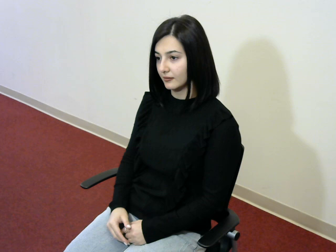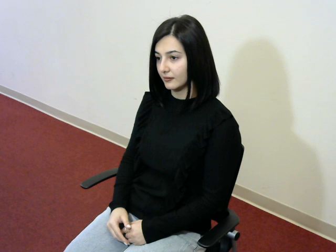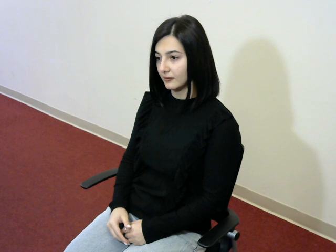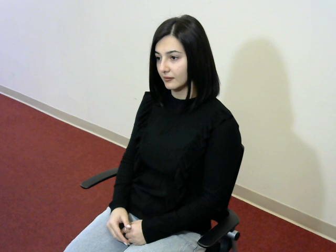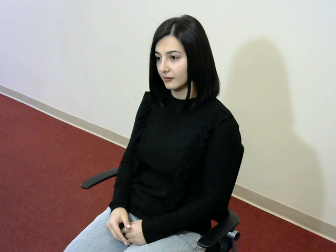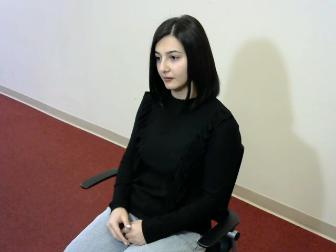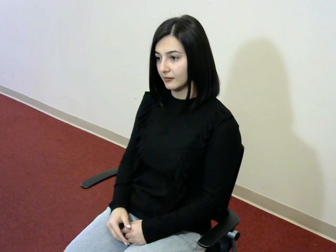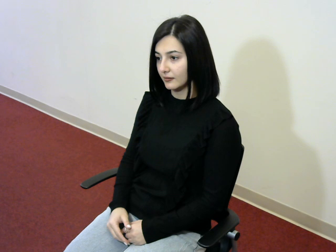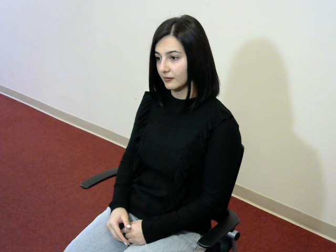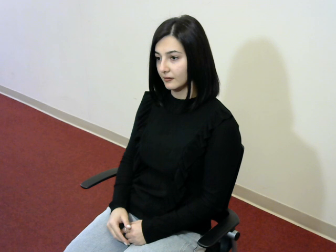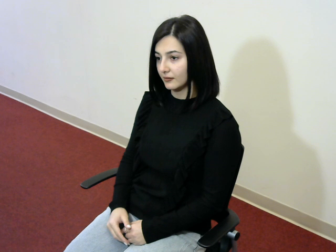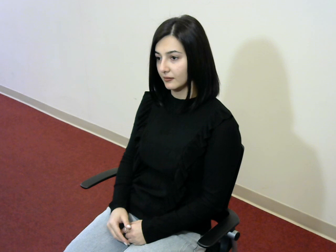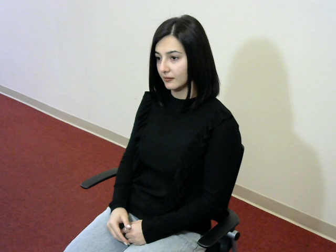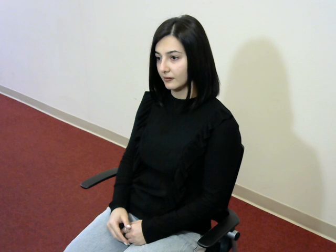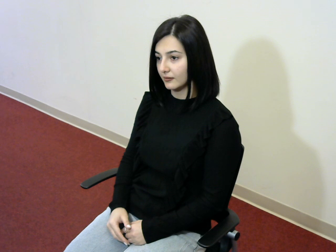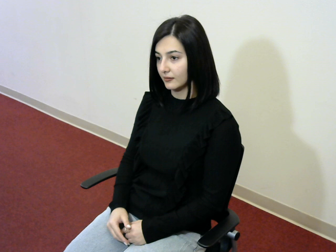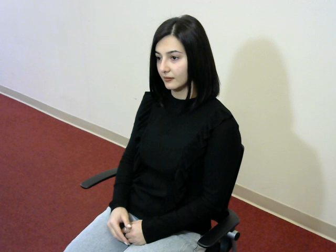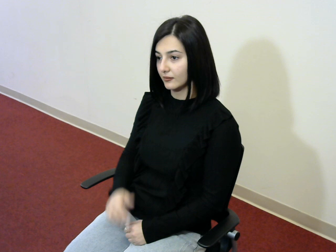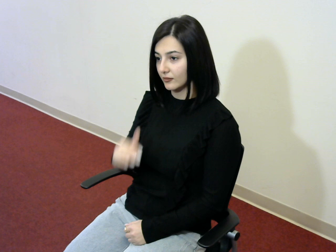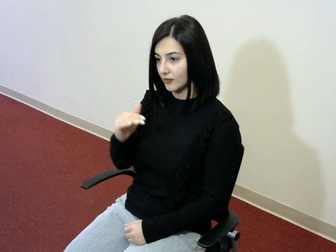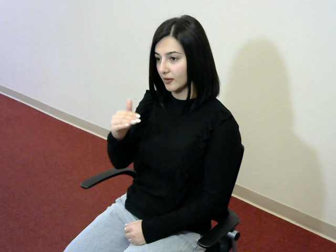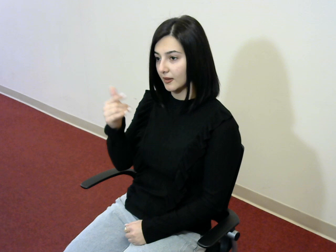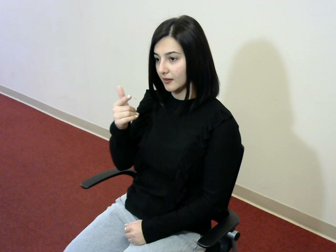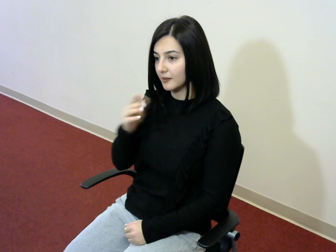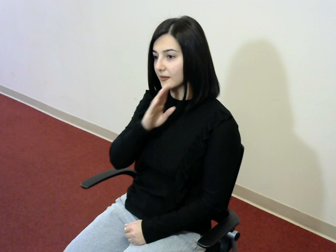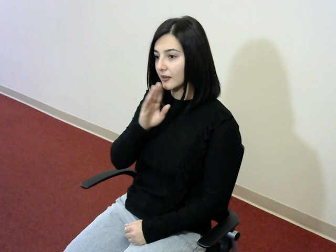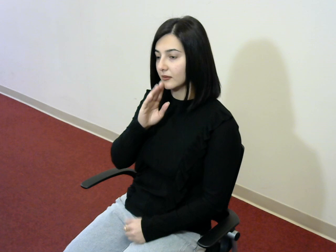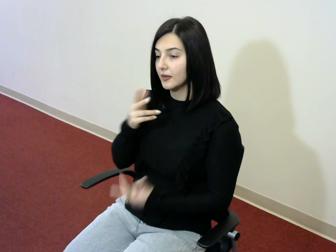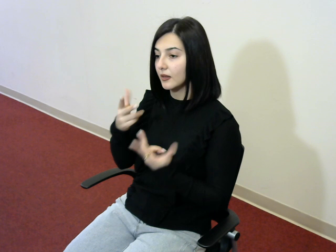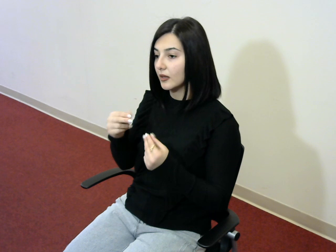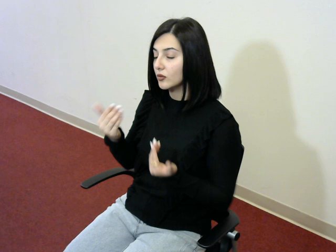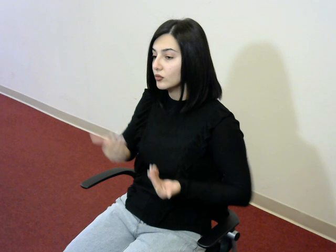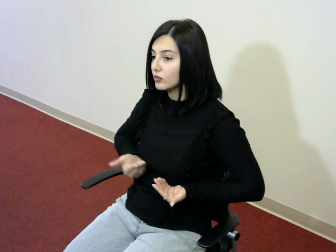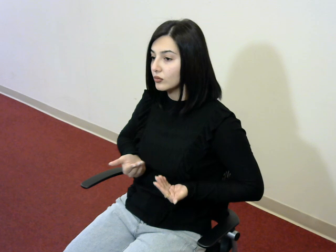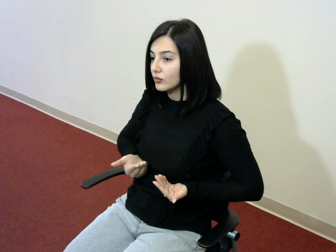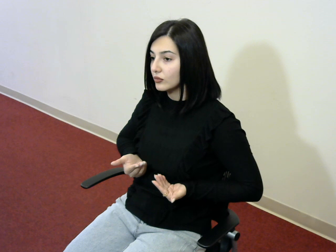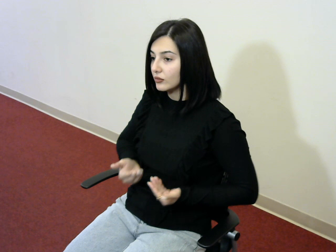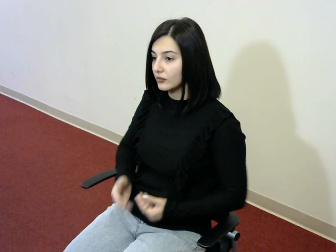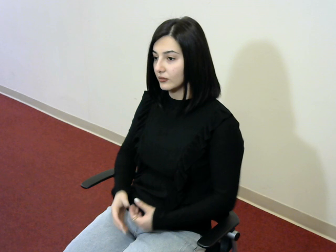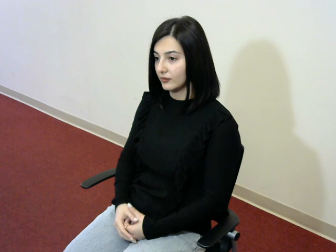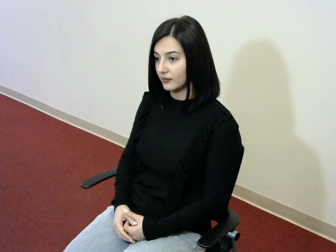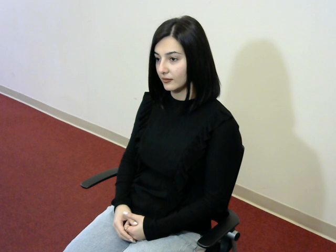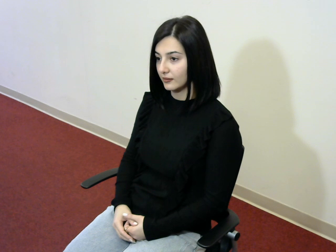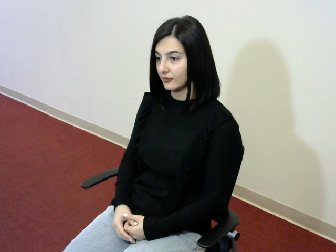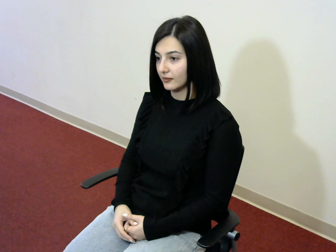Sənin qayınanan harda yaşayır?